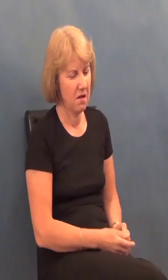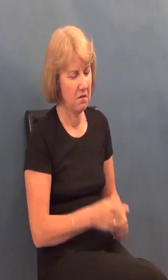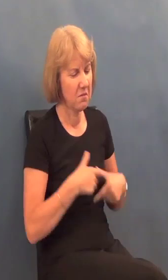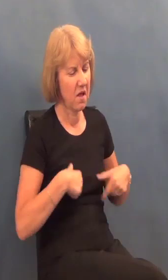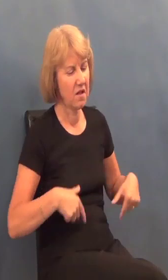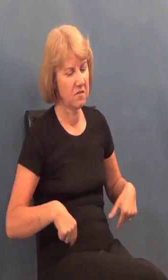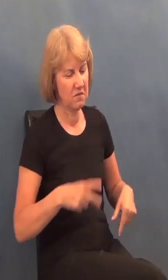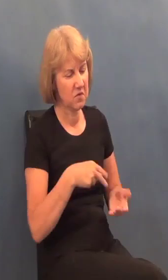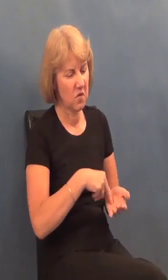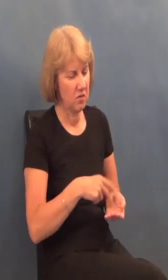Pokazuje stojącego człowieka ubranego w bikini.